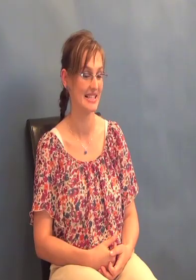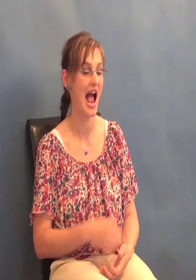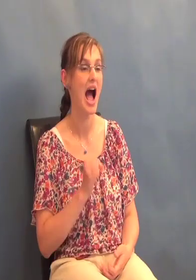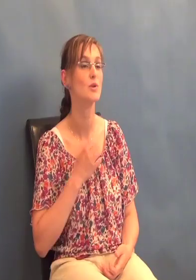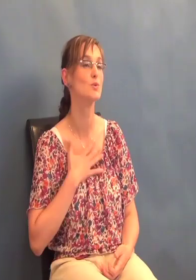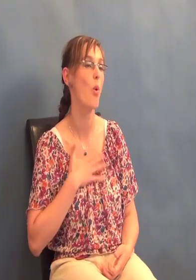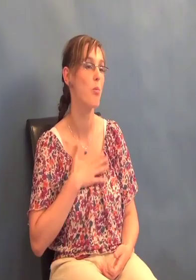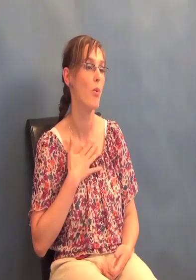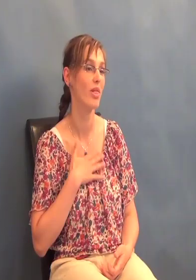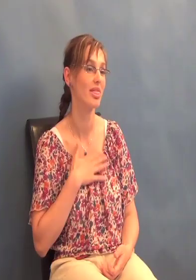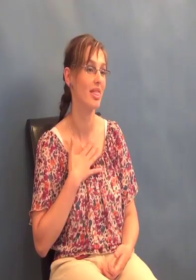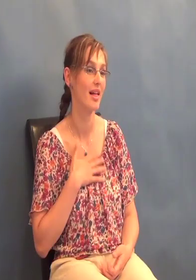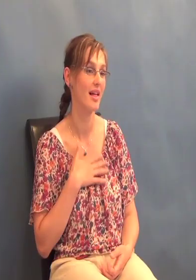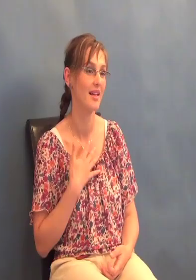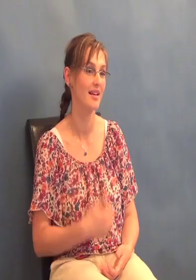A sobota?